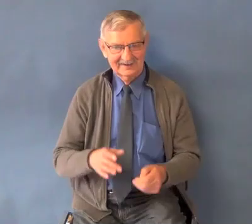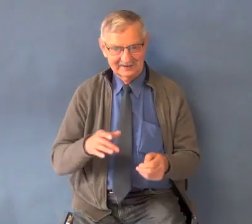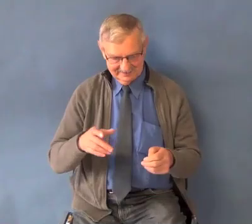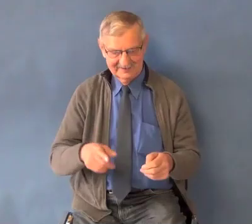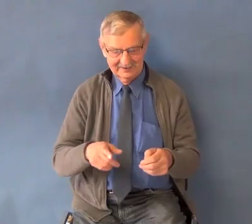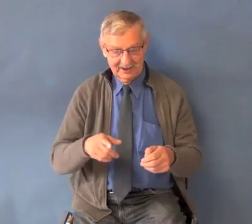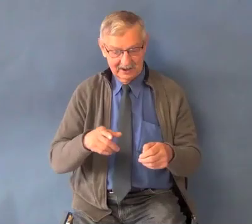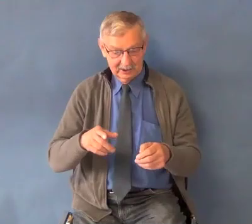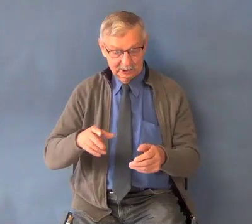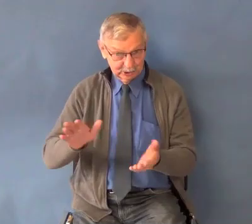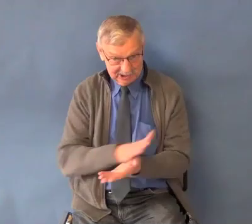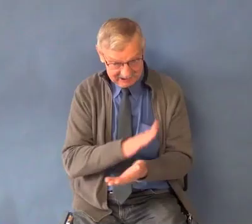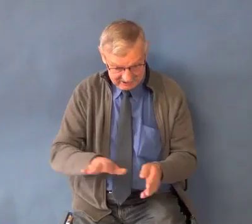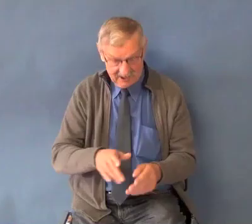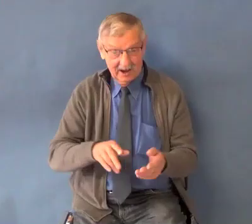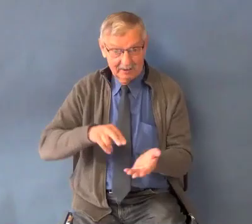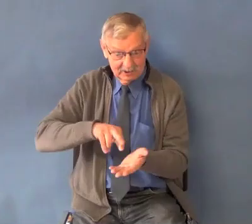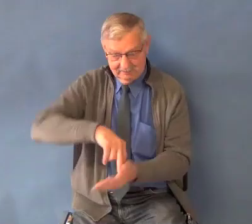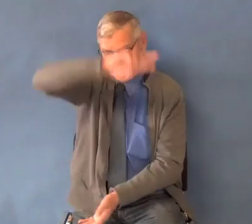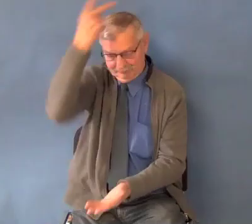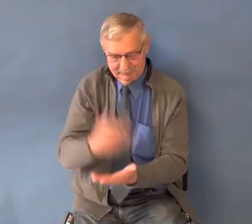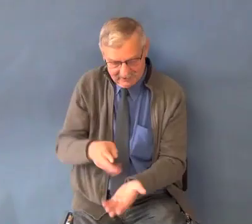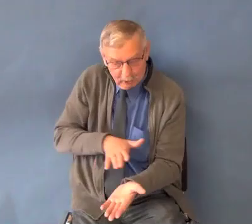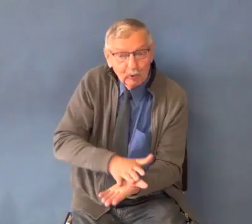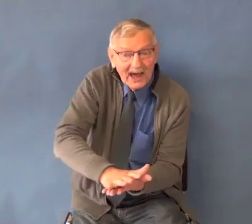Ślisko, można się przewrócić.